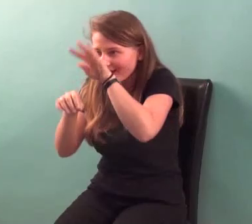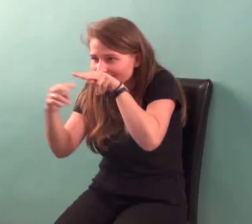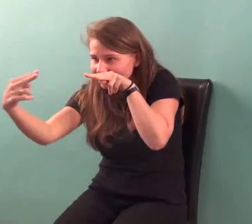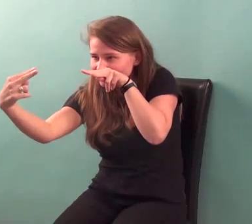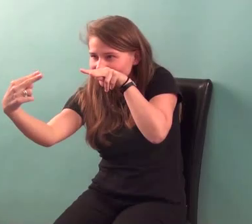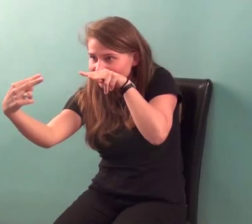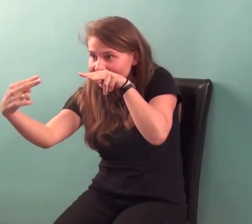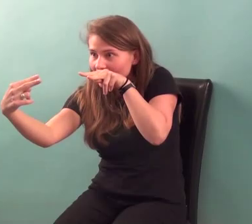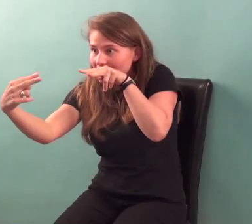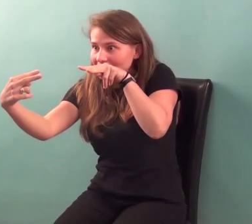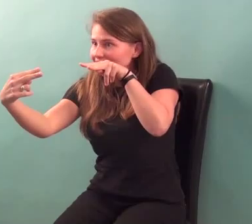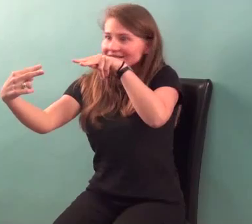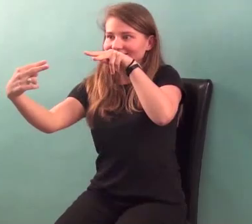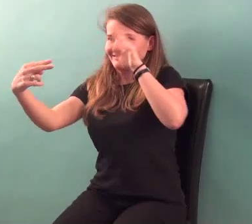Patrzą na siebie.